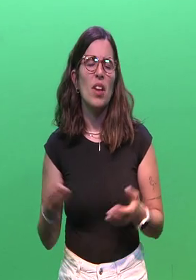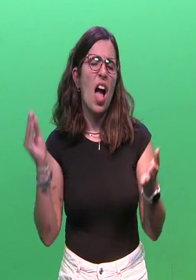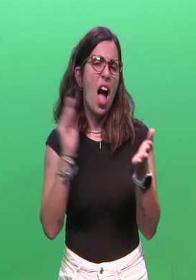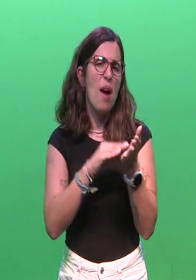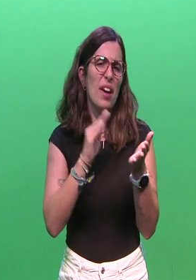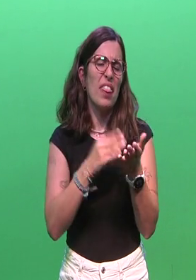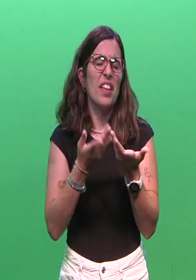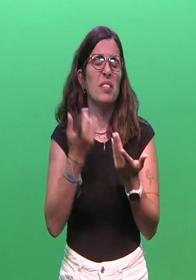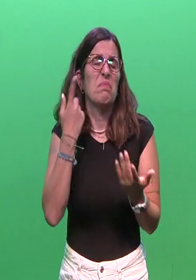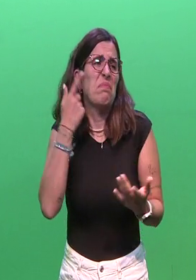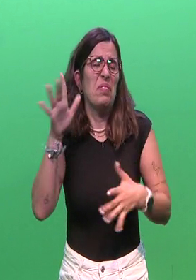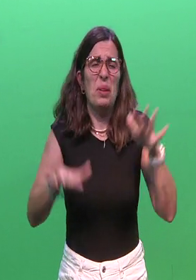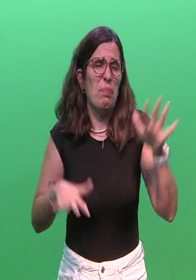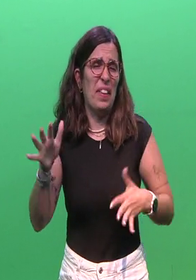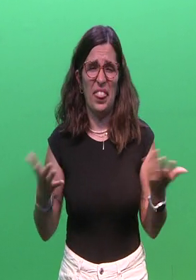De vegades, depèn.